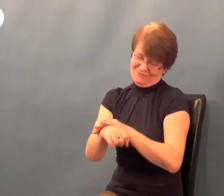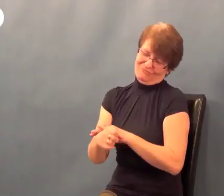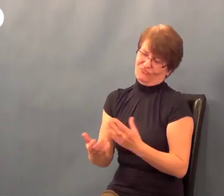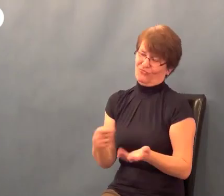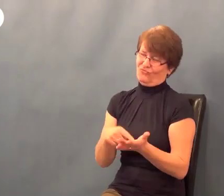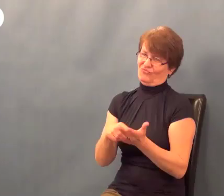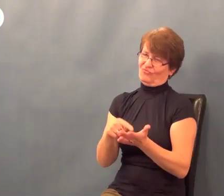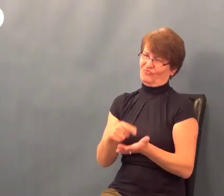Tak, właśnie to.